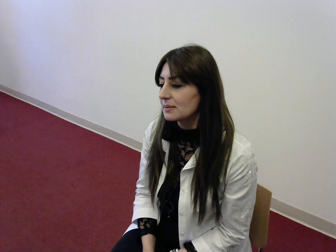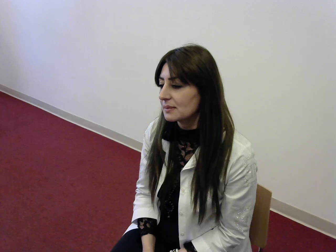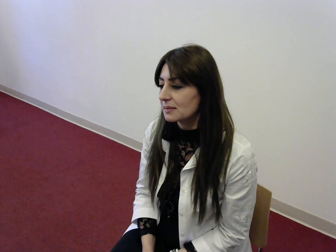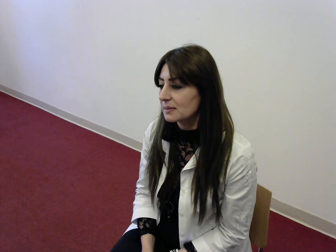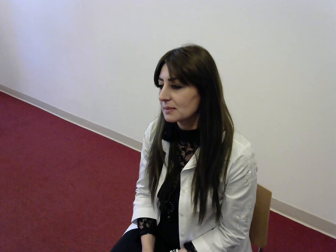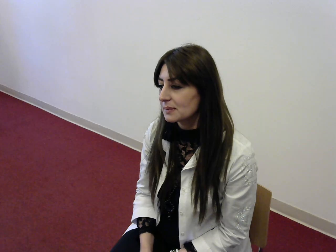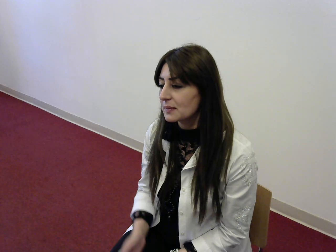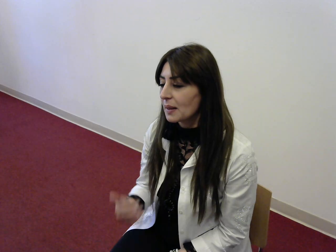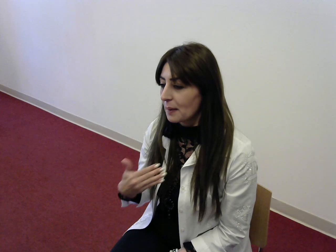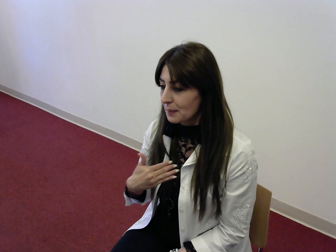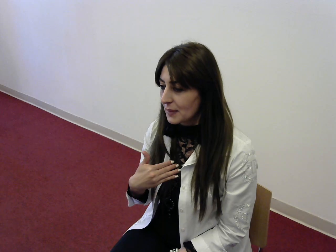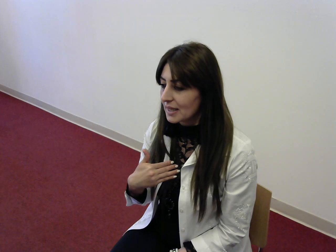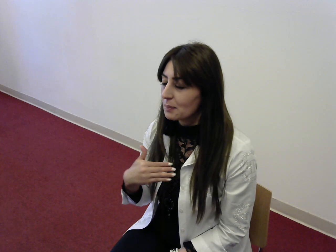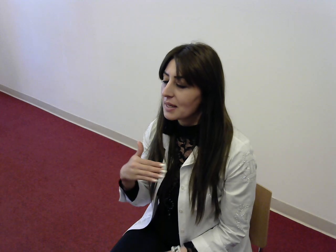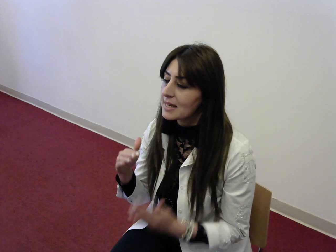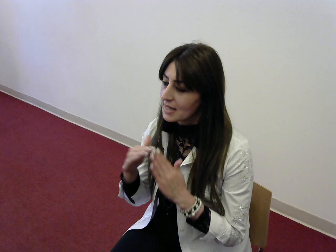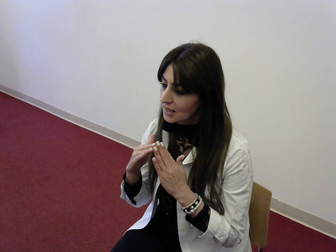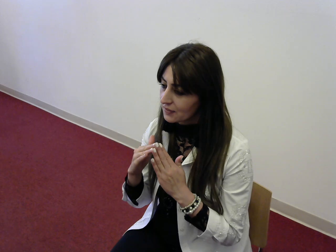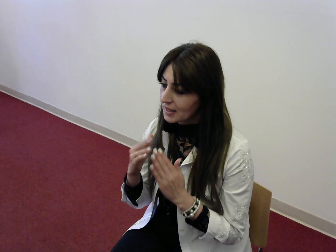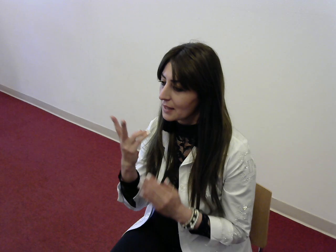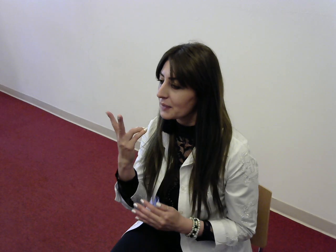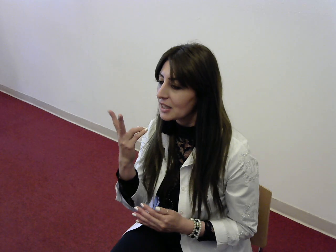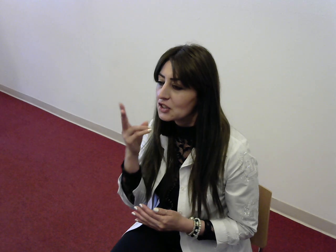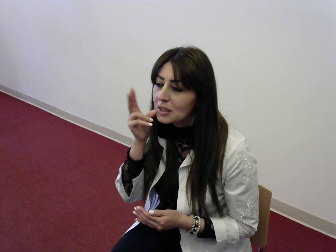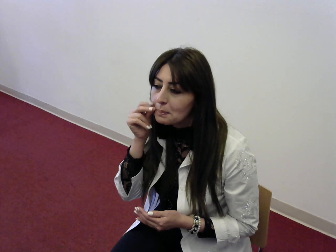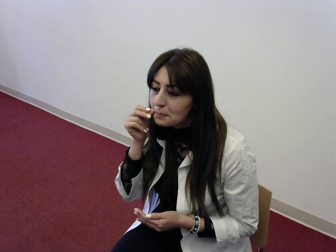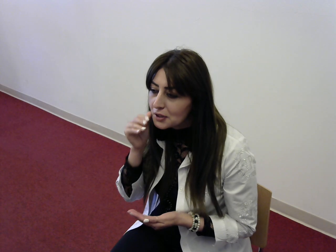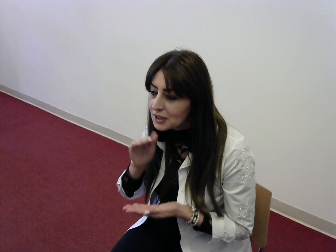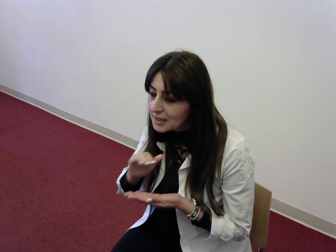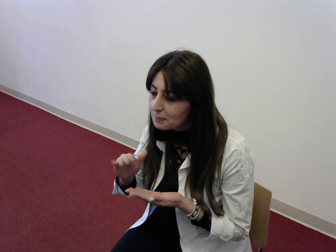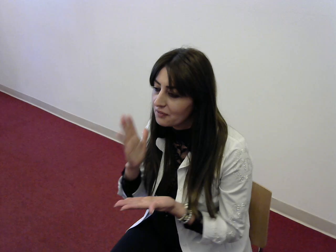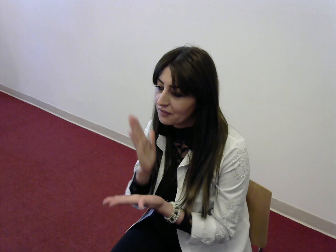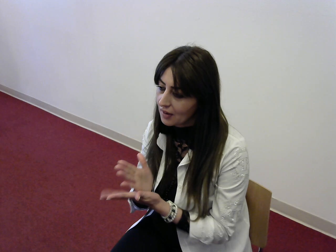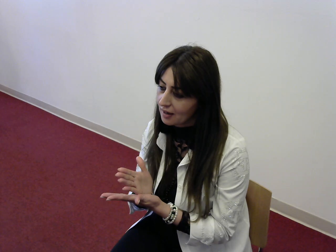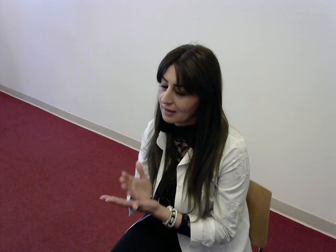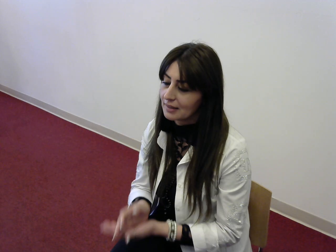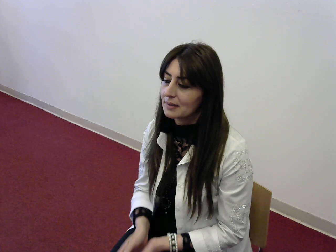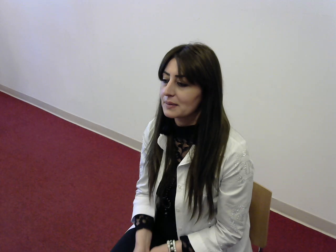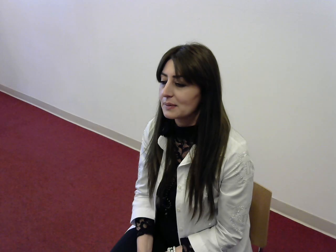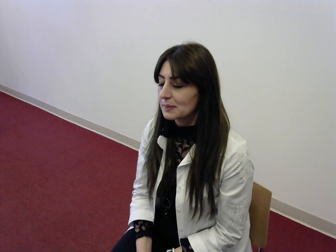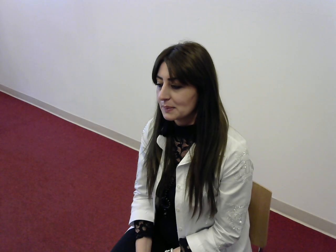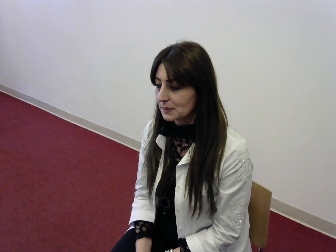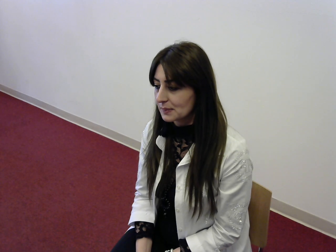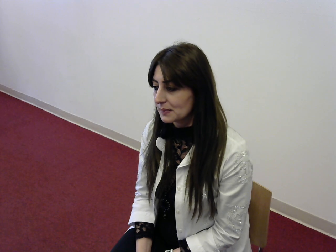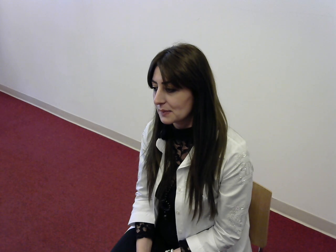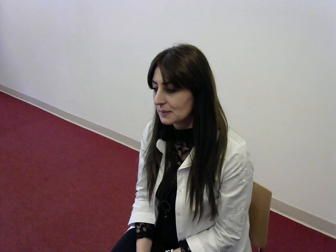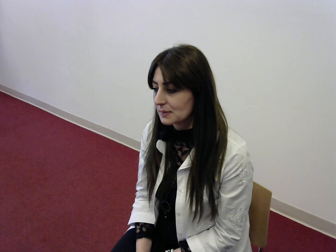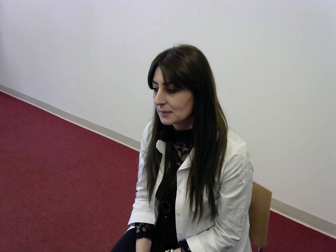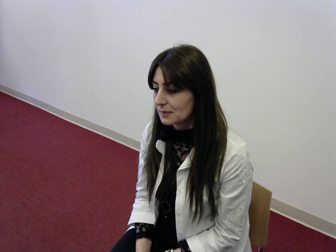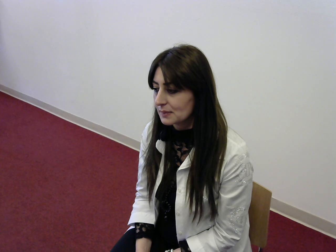Mənim evdə 2 pişiyim var